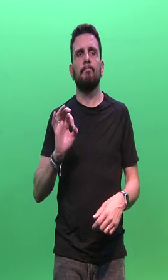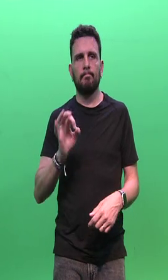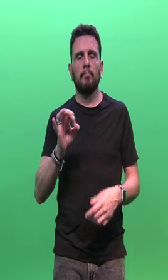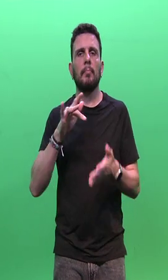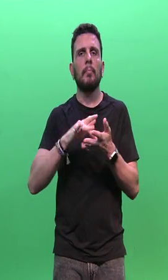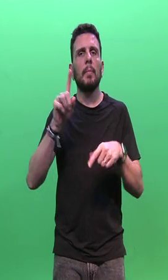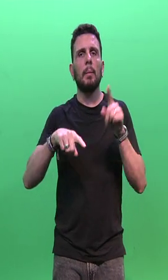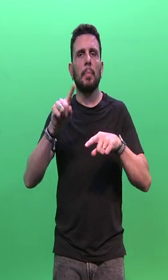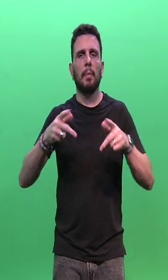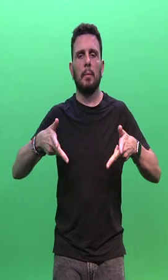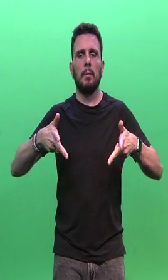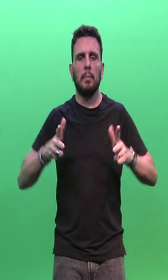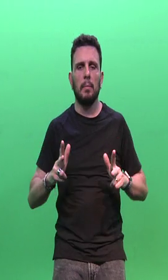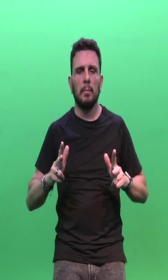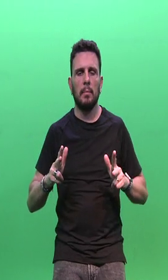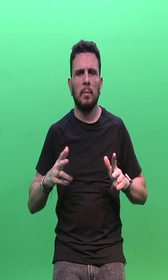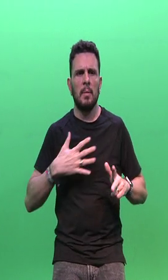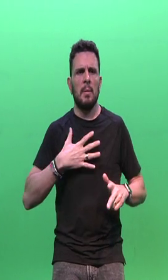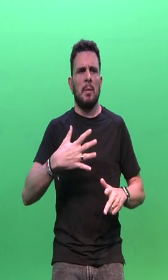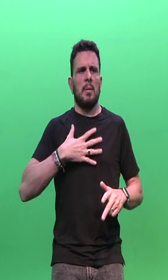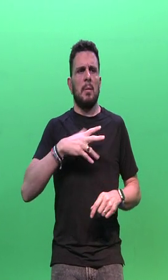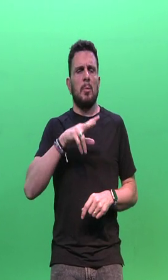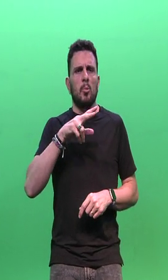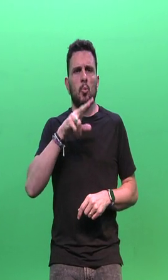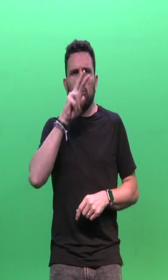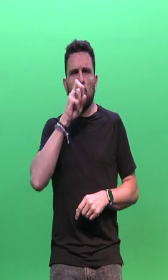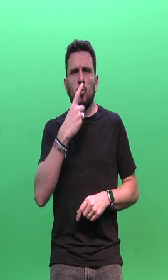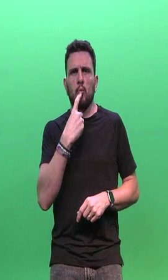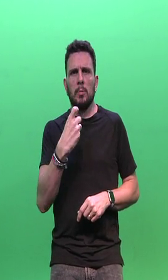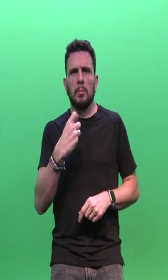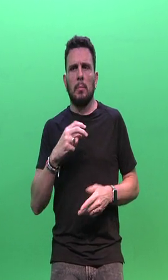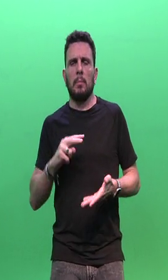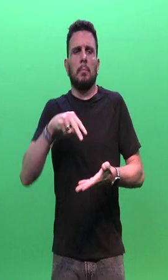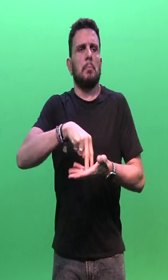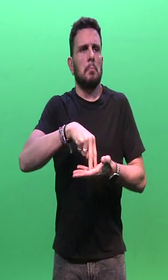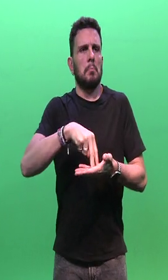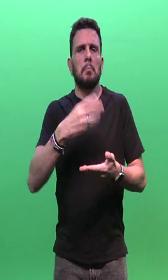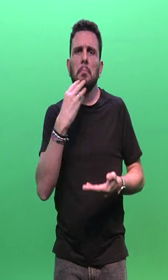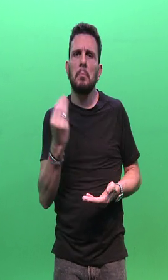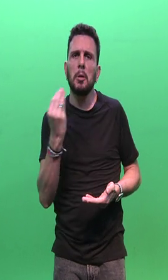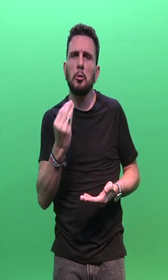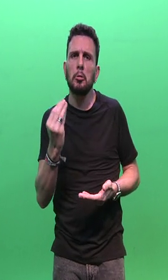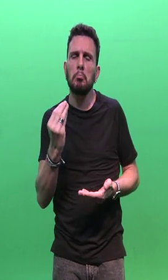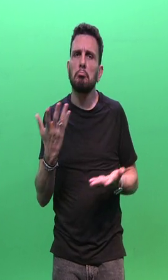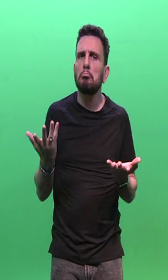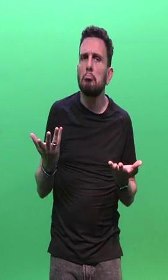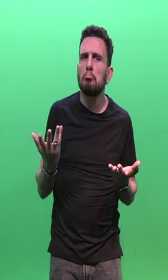Sí, depèn, quan estic assegut em costa respirar, en canvi, quan m'aixeco respiro millor, no ho sé.